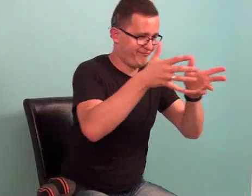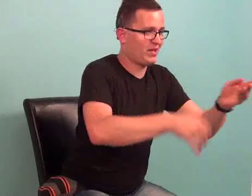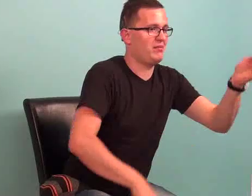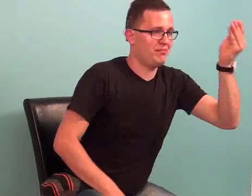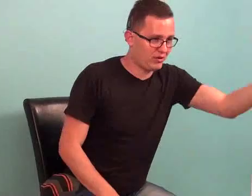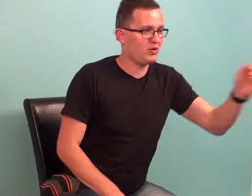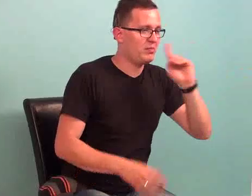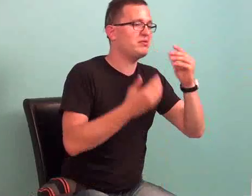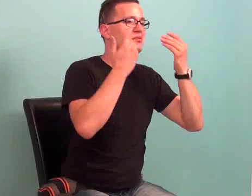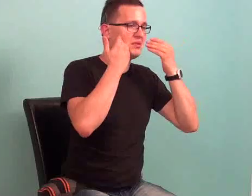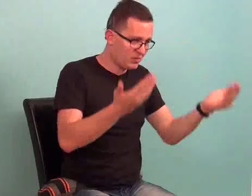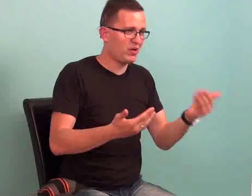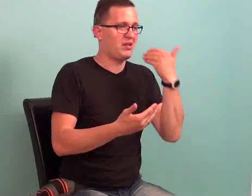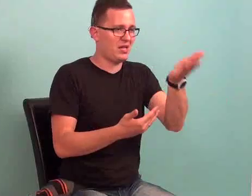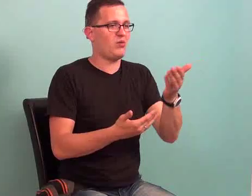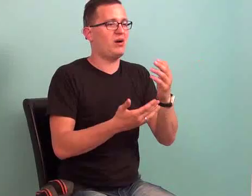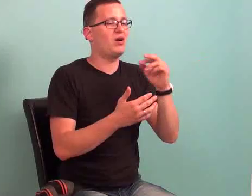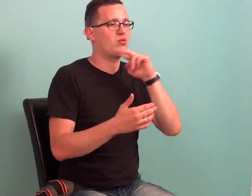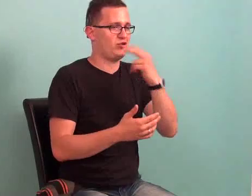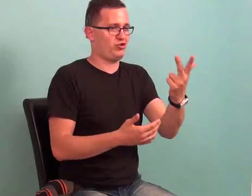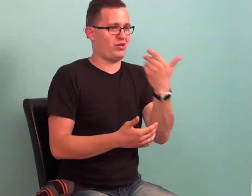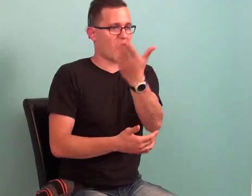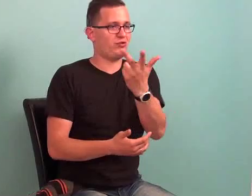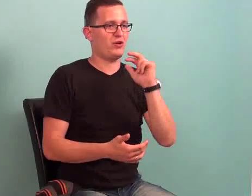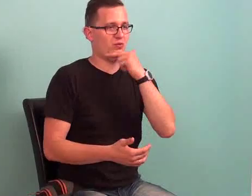Oddali mu kapelusz, a chłopiec podziękował im i dał im trzy gruszki.